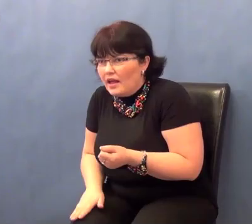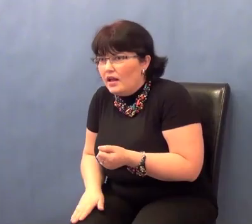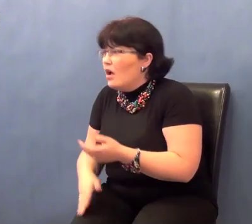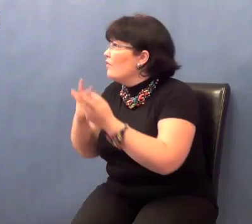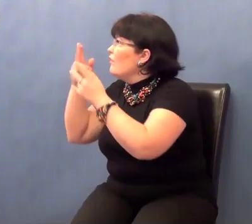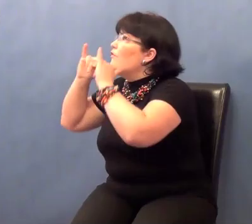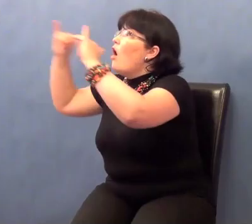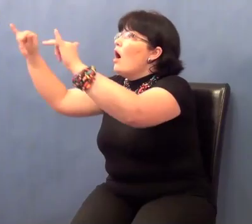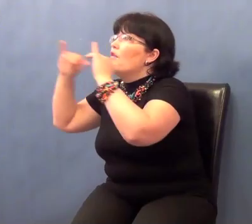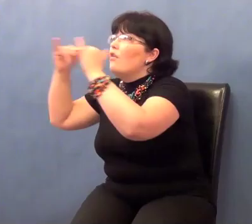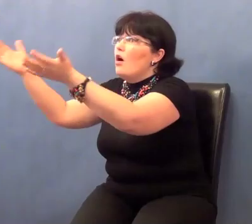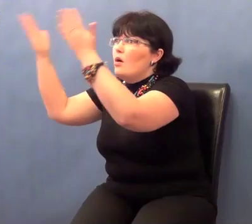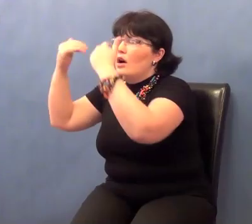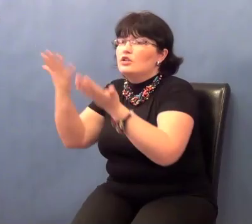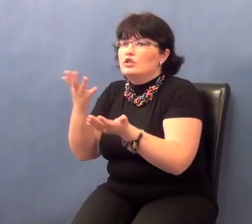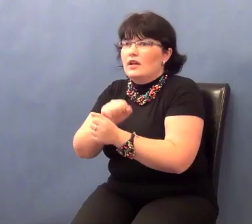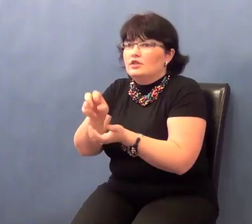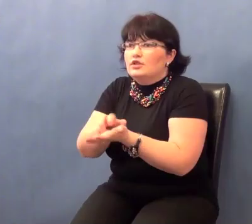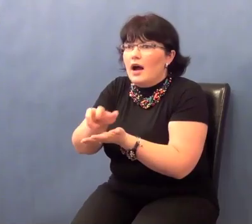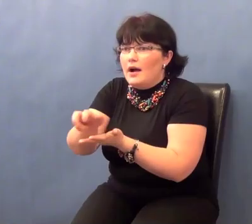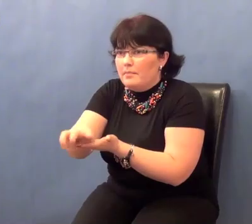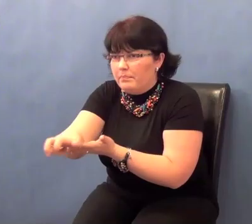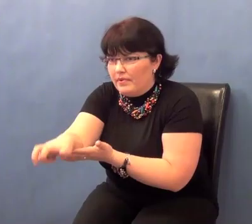Zaczął wołać gdzie jest żaba.